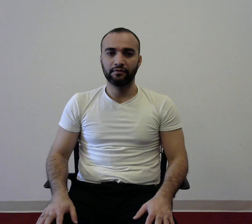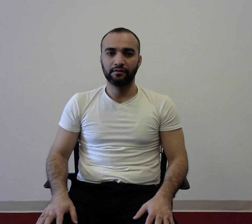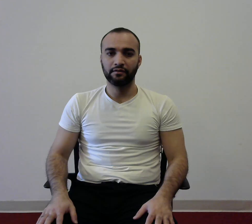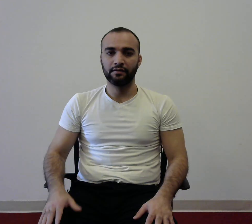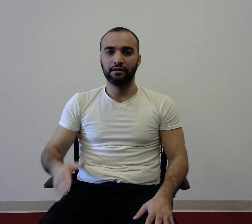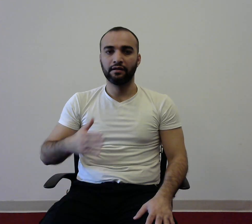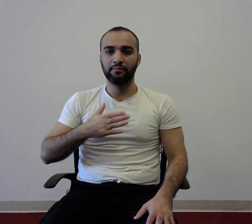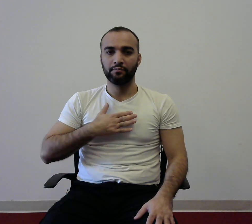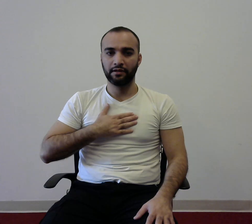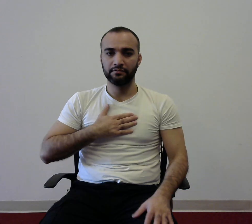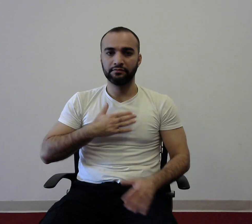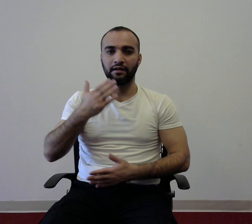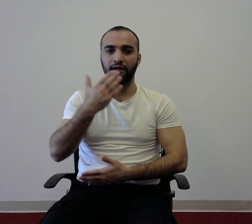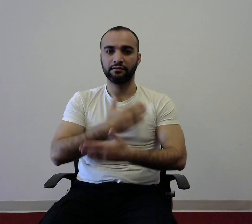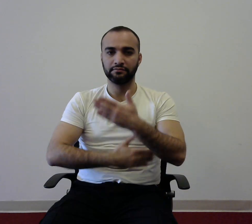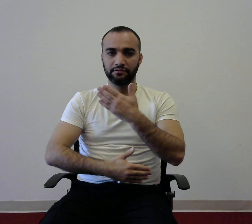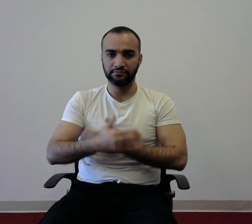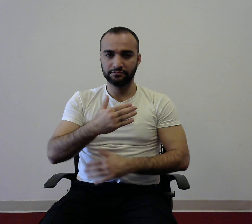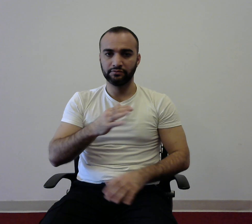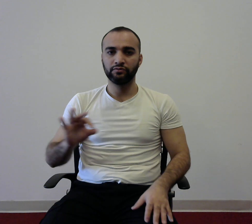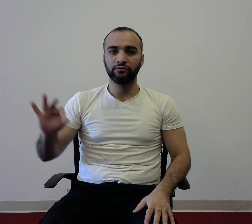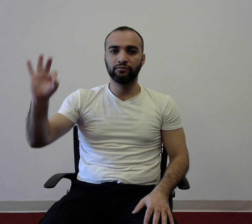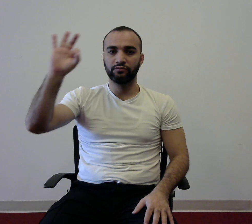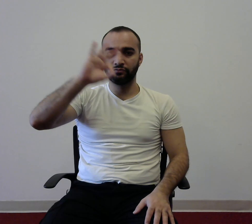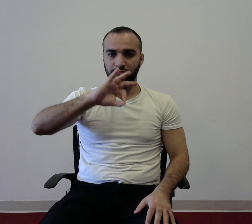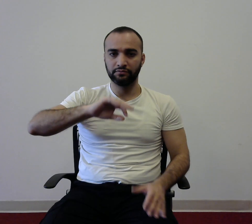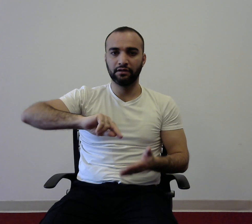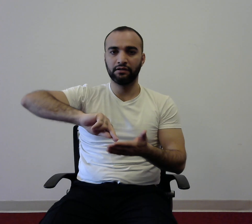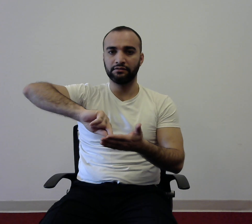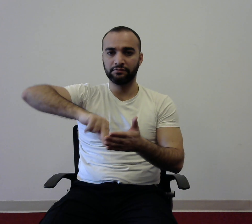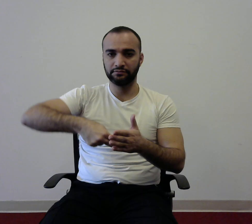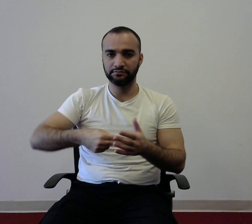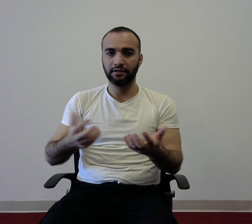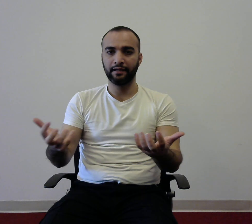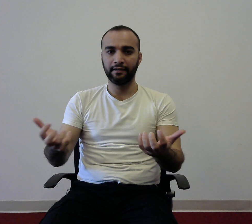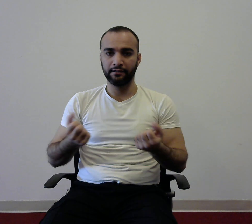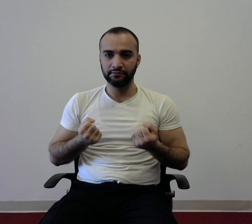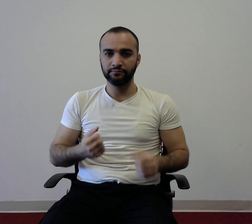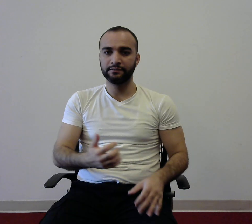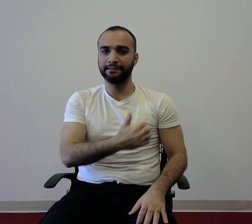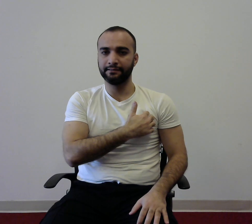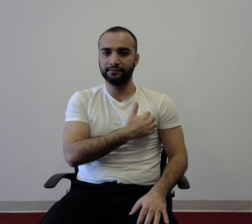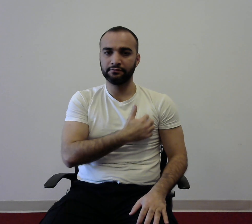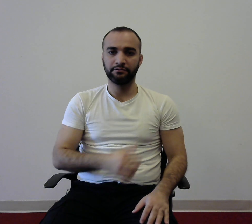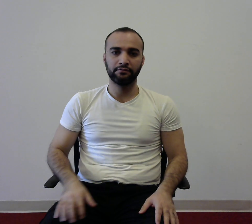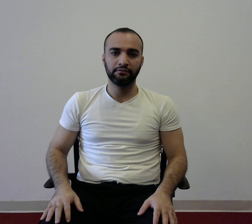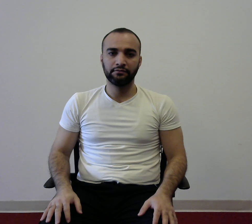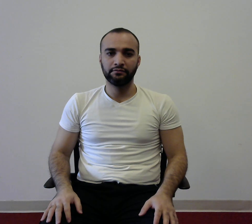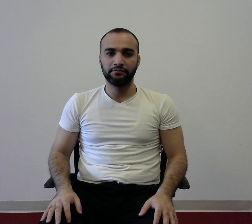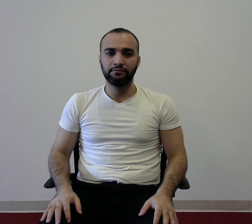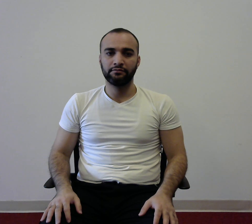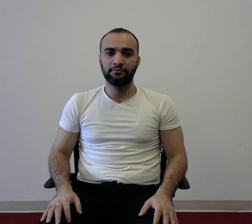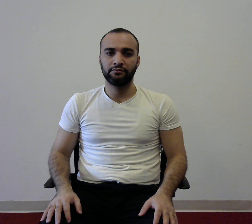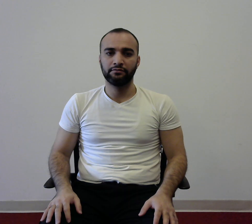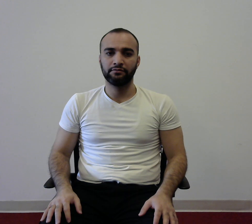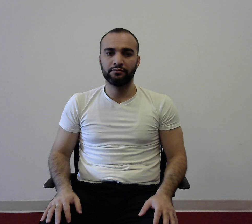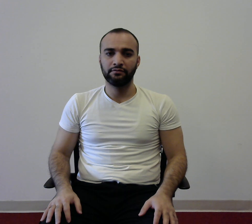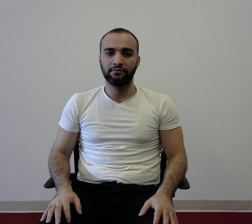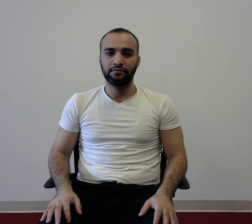Mən əlillik haqqında arayış almaq istəyirəm